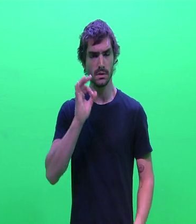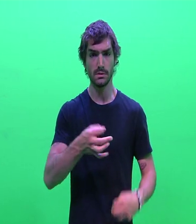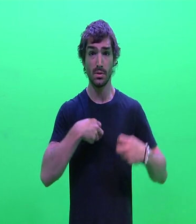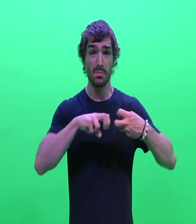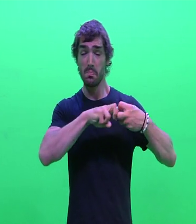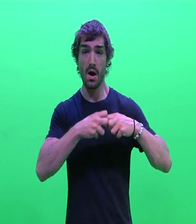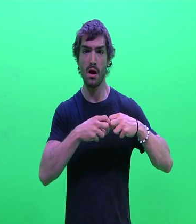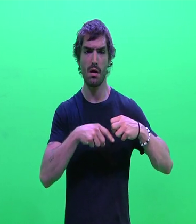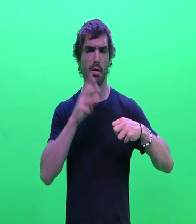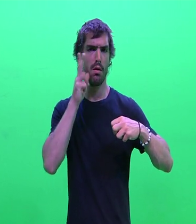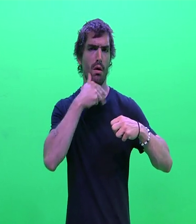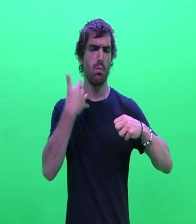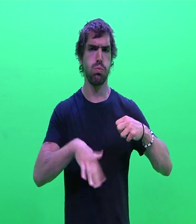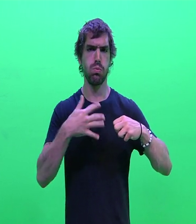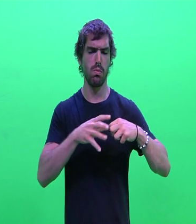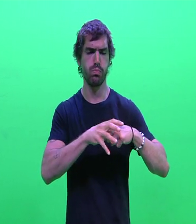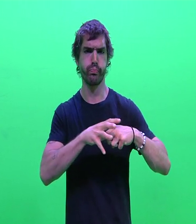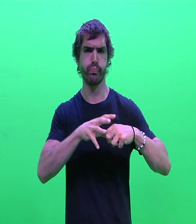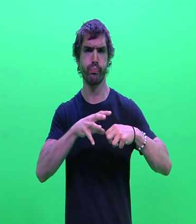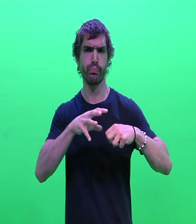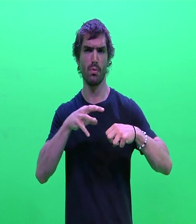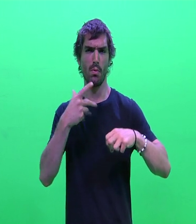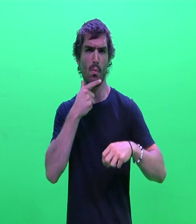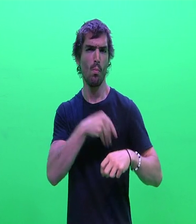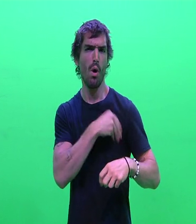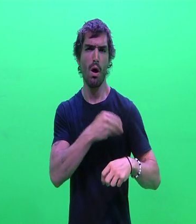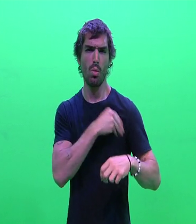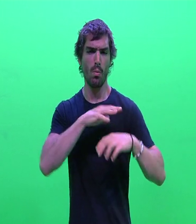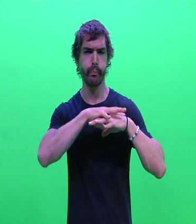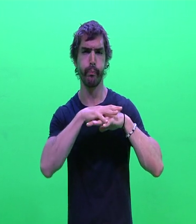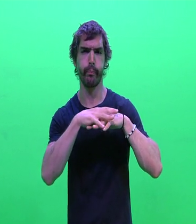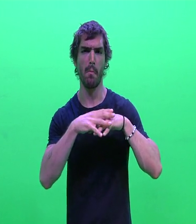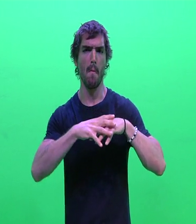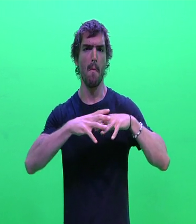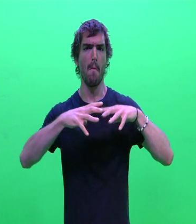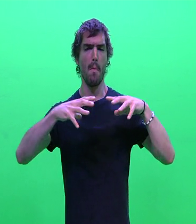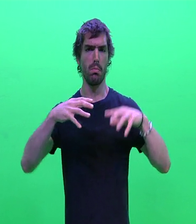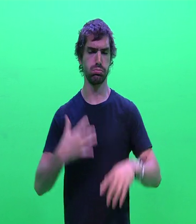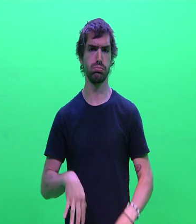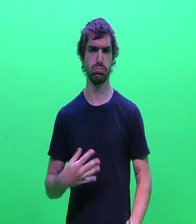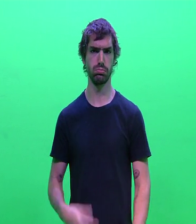Sí, em vaig torçar el genoll i se'm va inflar, també em va sortir un blau per tota la zona.